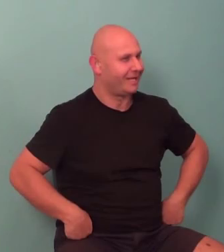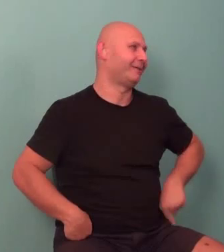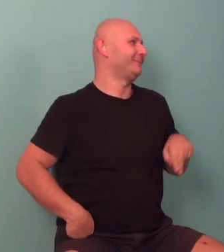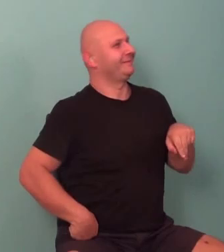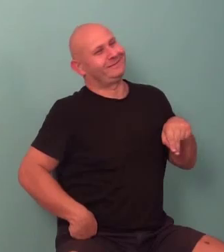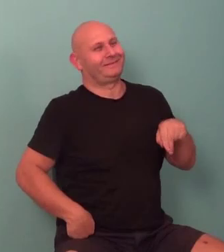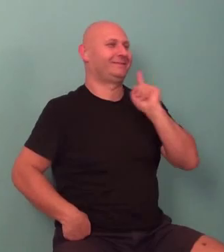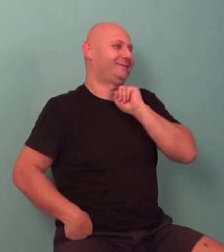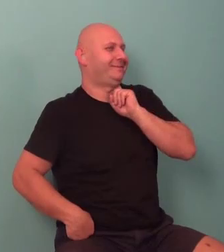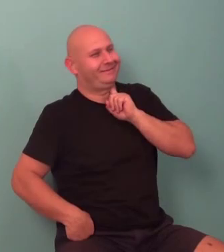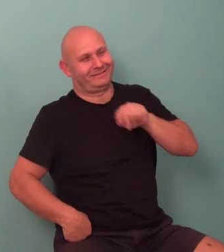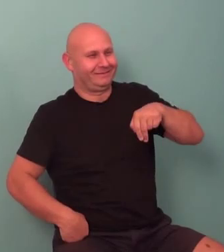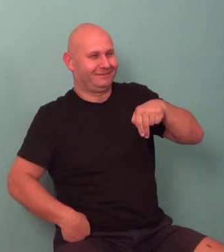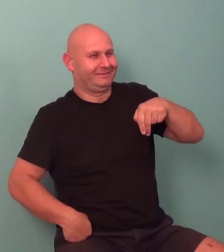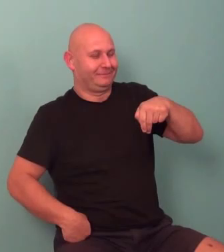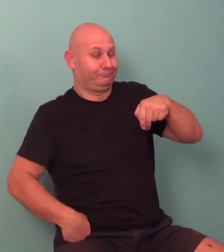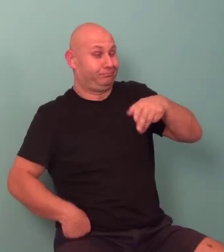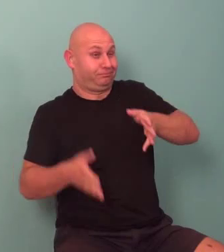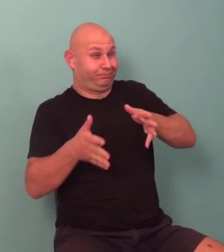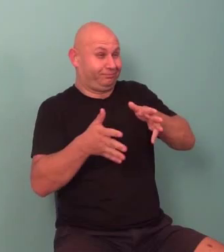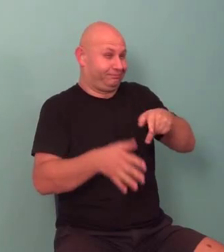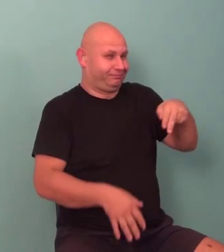Chłopiec z niewinną minką odchodzi powoli, a potem zaczyna szybko biec.